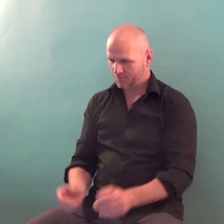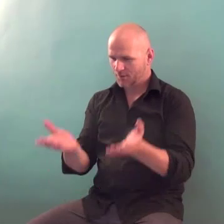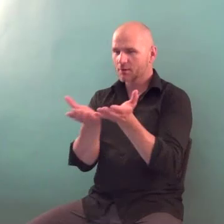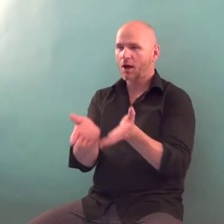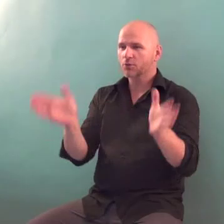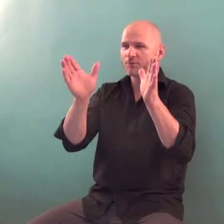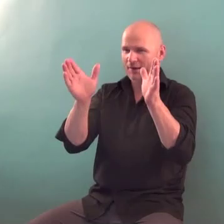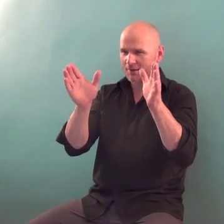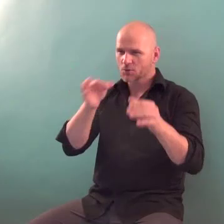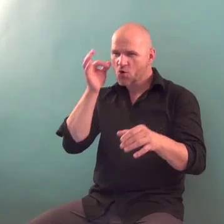Kuliste akwarium.